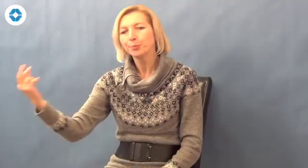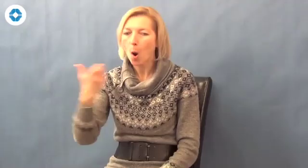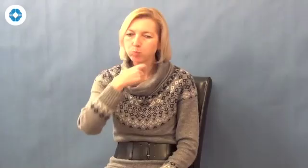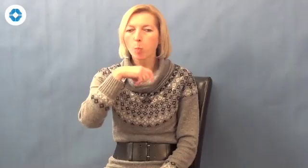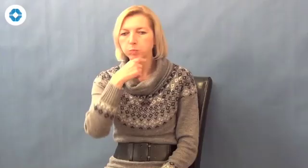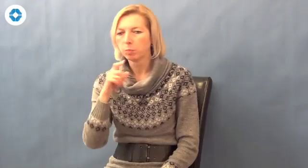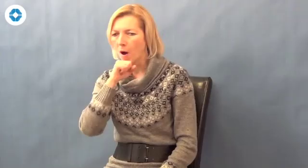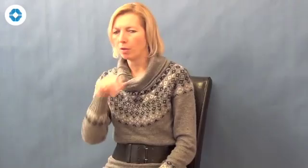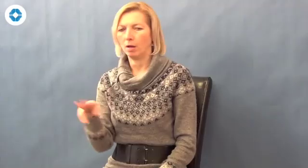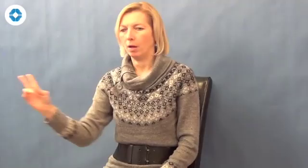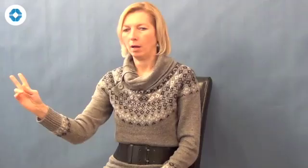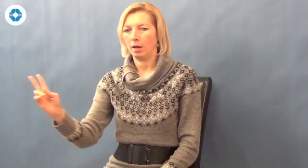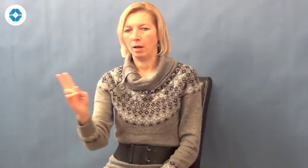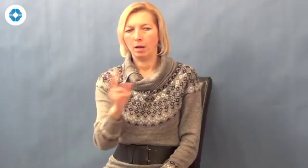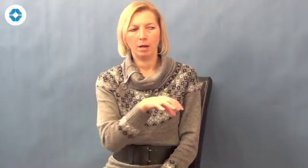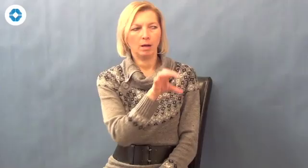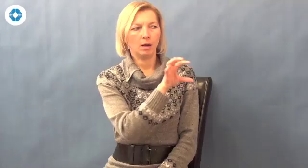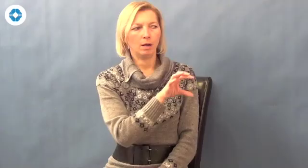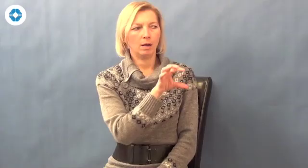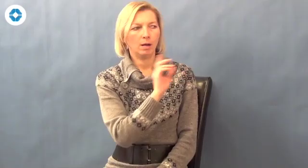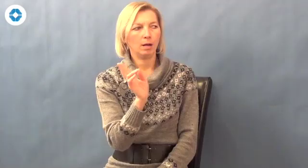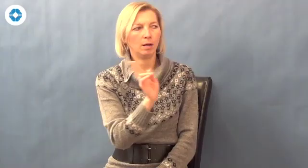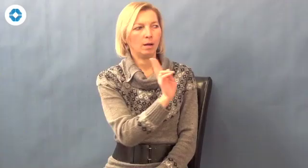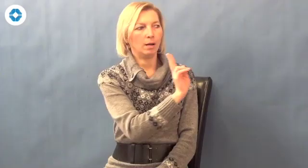Pan z niedowierzeniem patrzy nich, gdy go mijają.